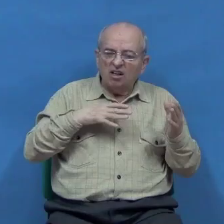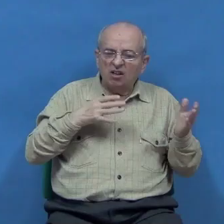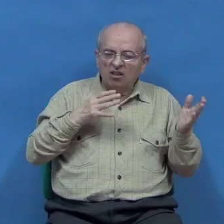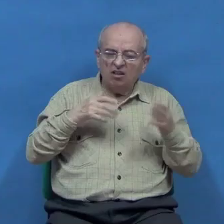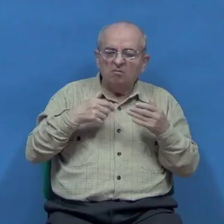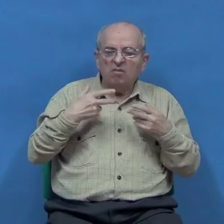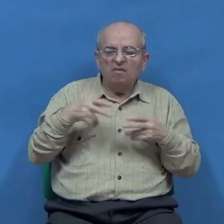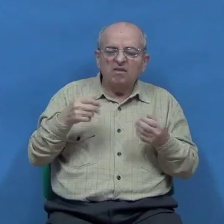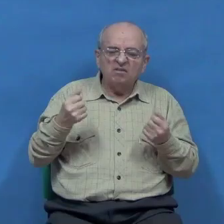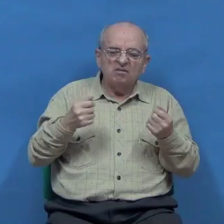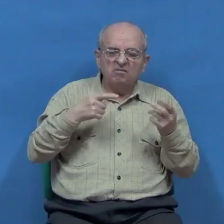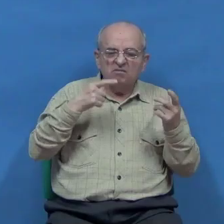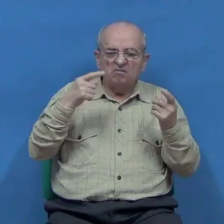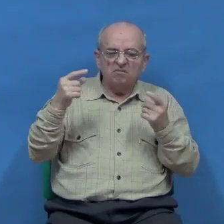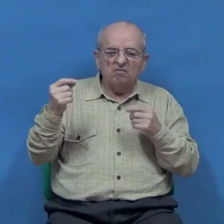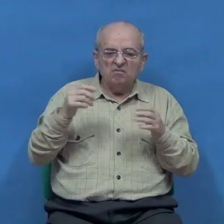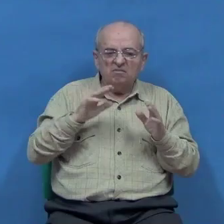Wrócili autem, poszli i tyle.